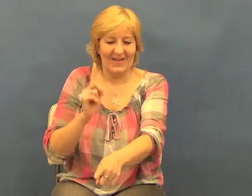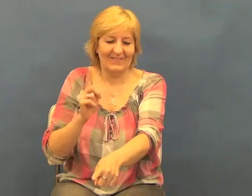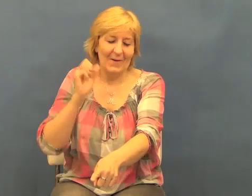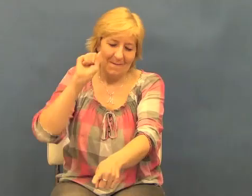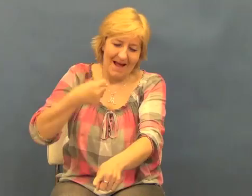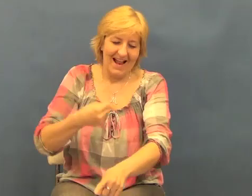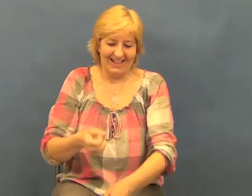Jest uparty.